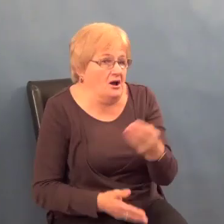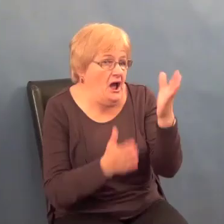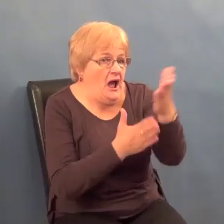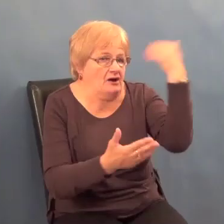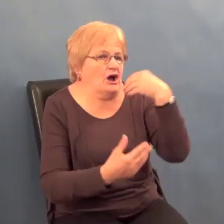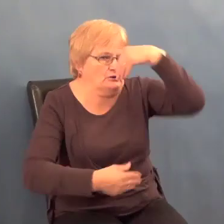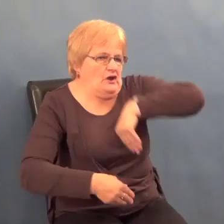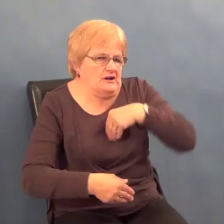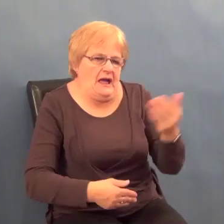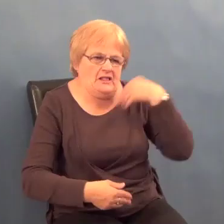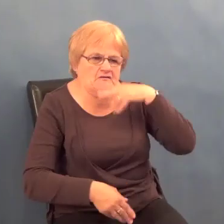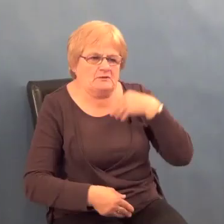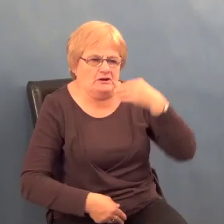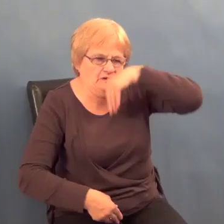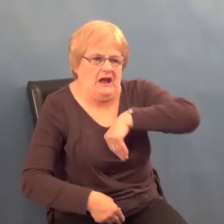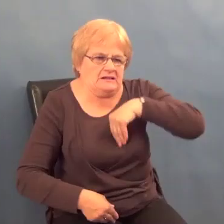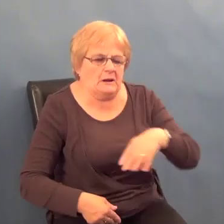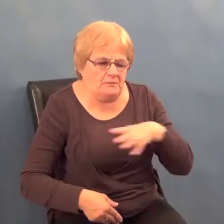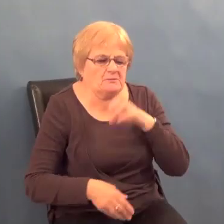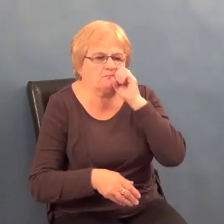Ryba już wcześniej nabrała, wcześniej nabrała wody.